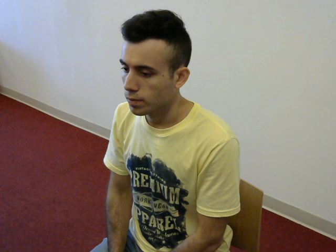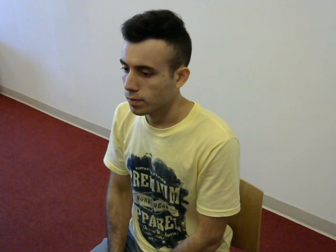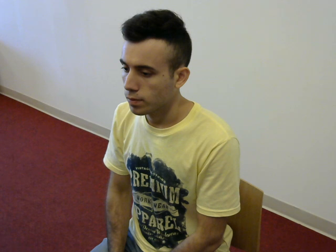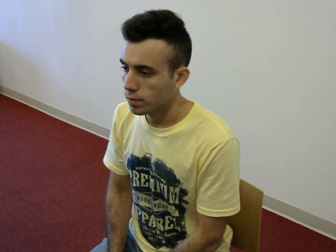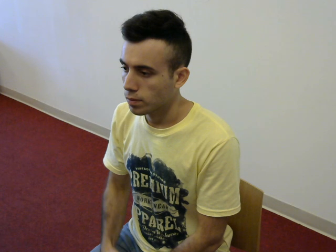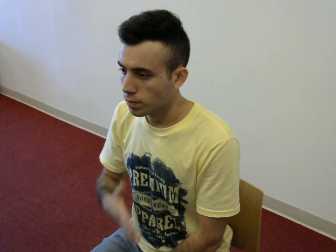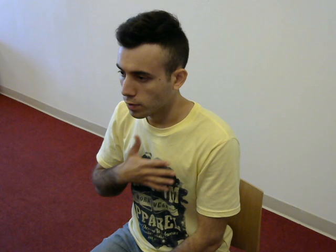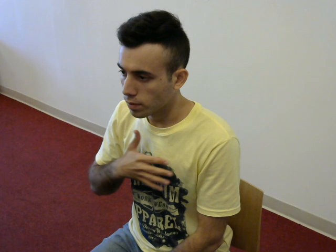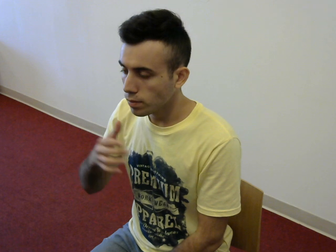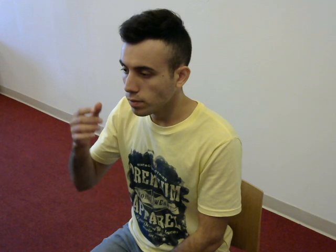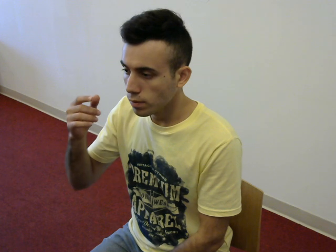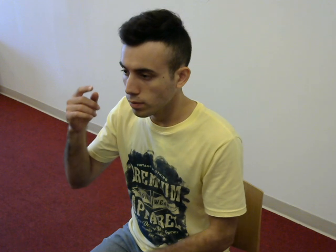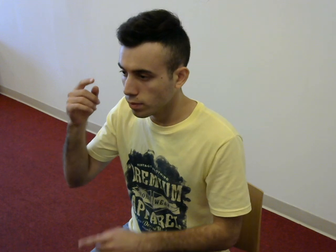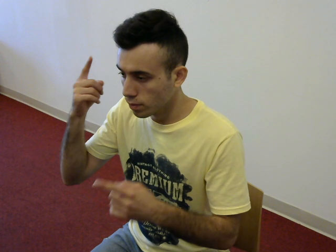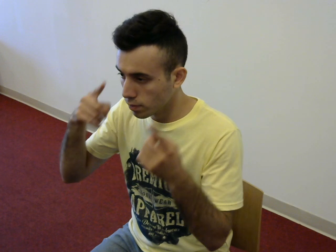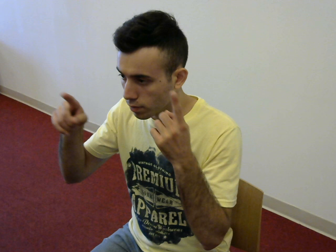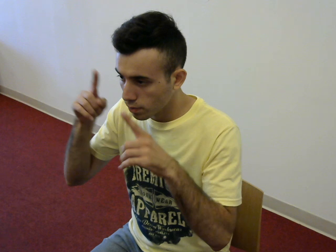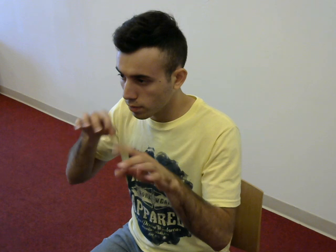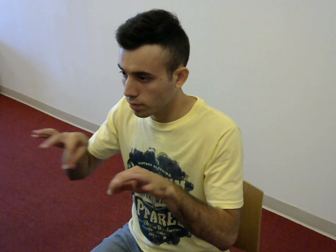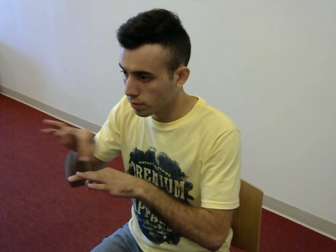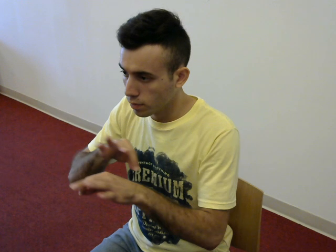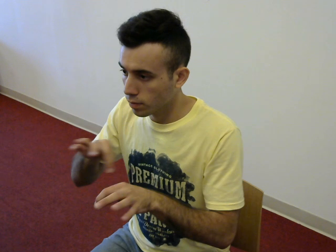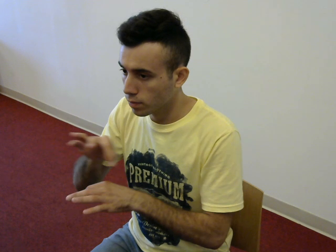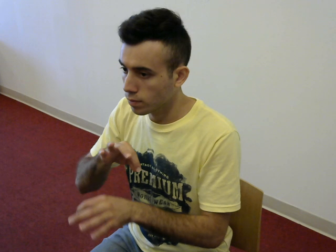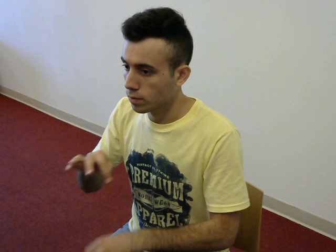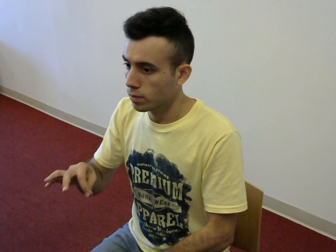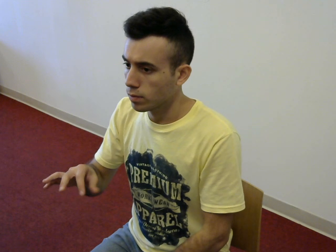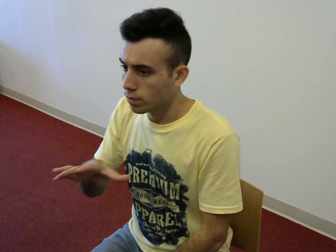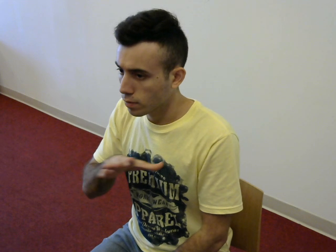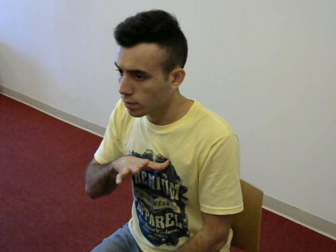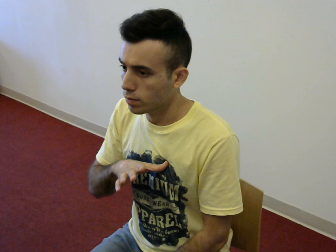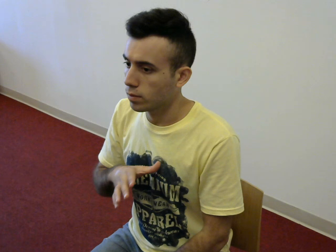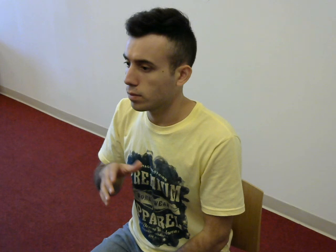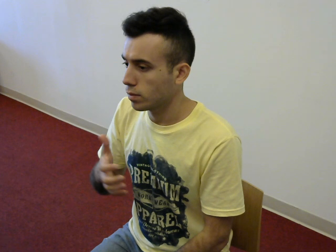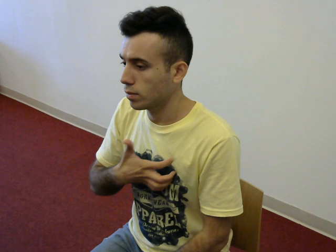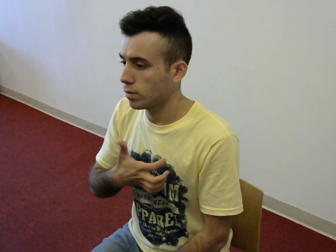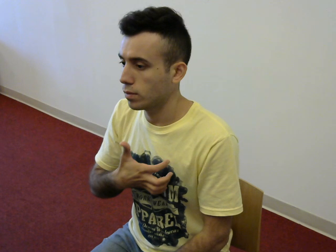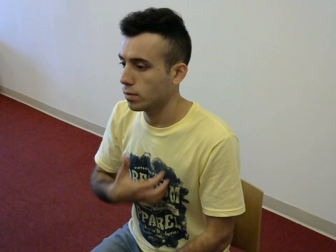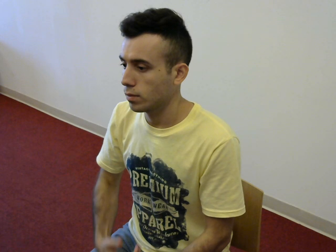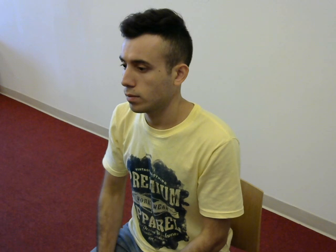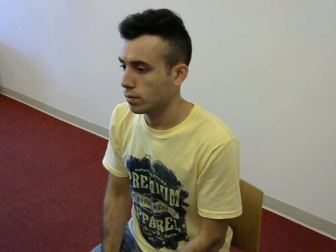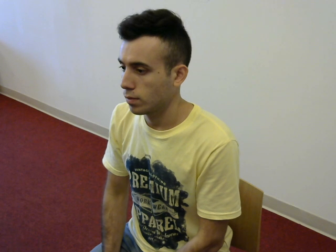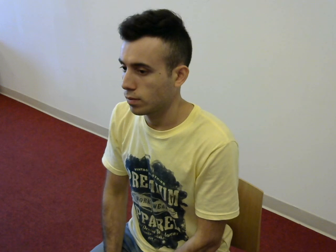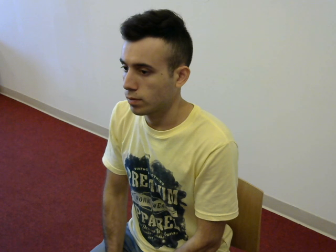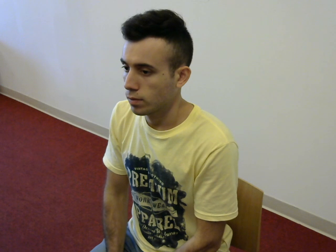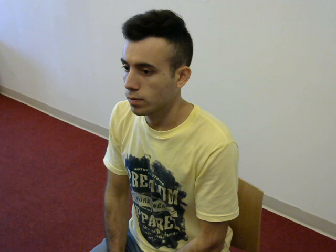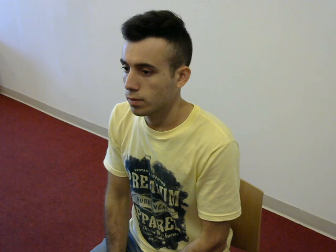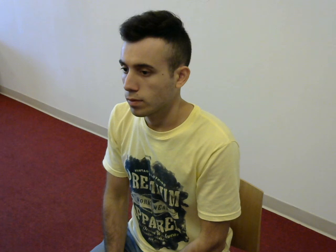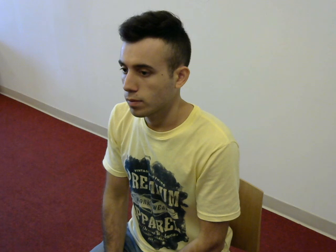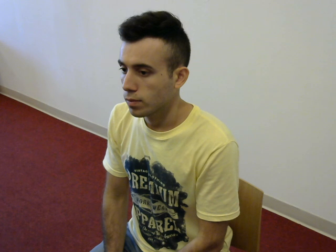Mən dizayner olmaq istəyirəm